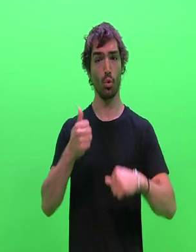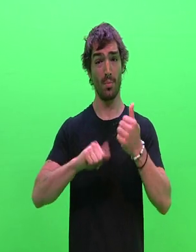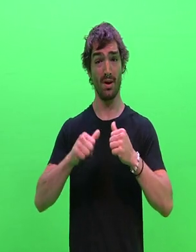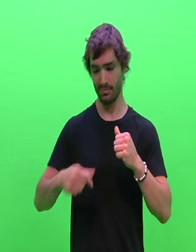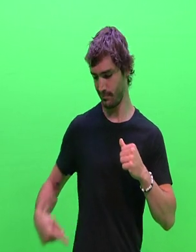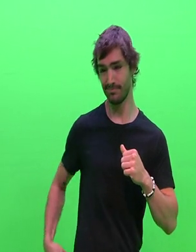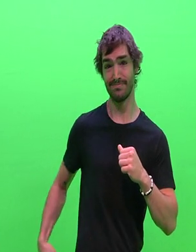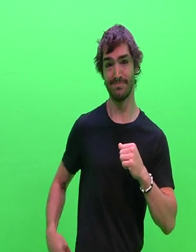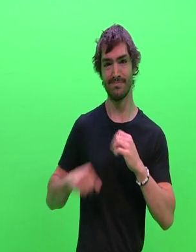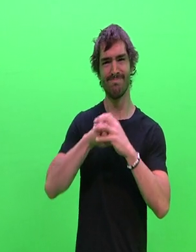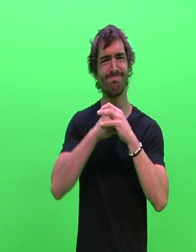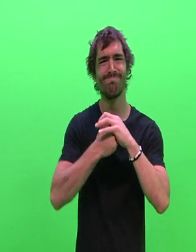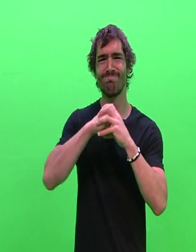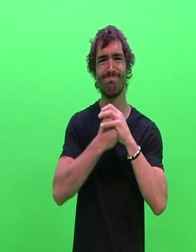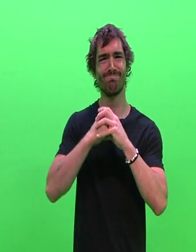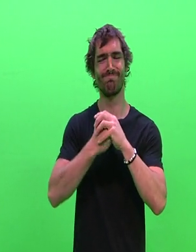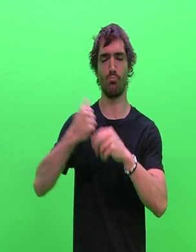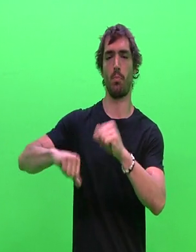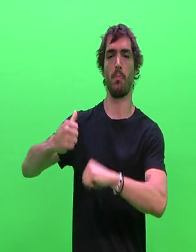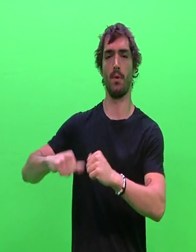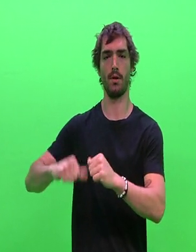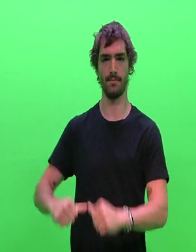Em van operar del maluc, perquè em feia mal quan rotava.